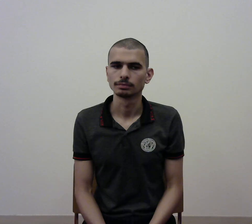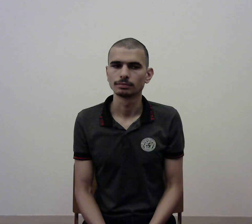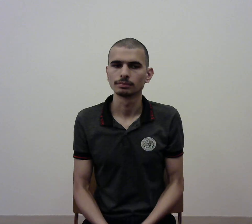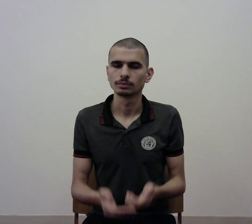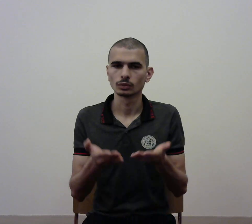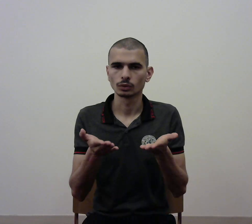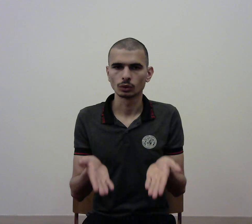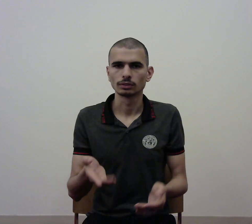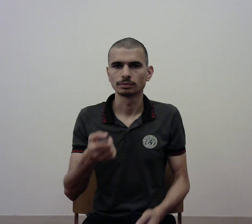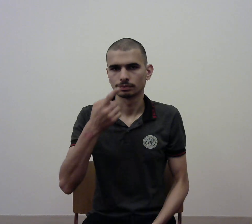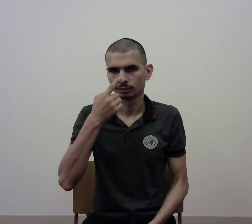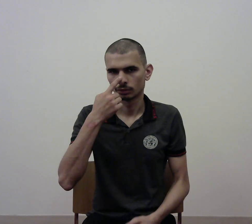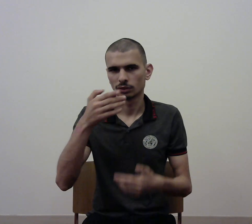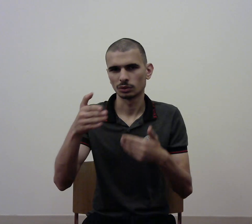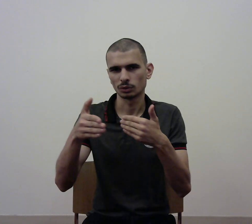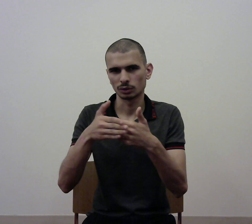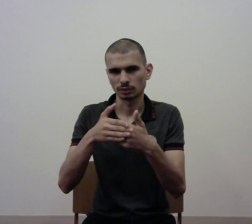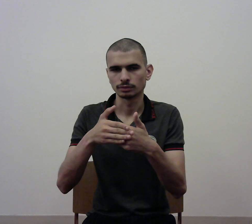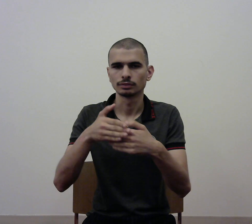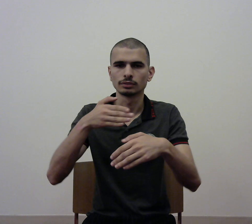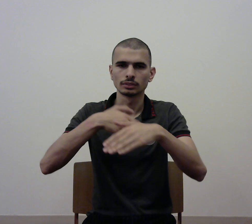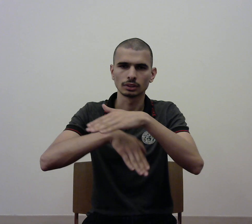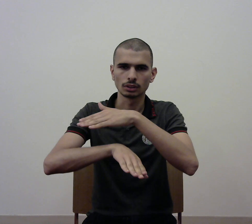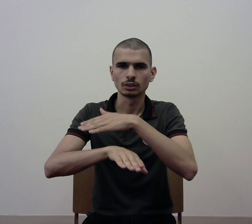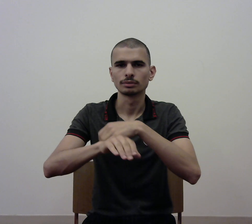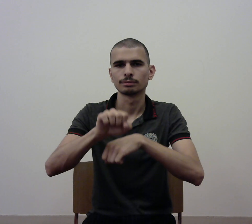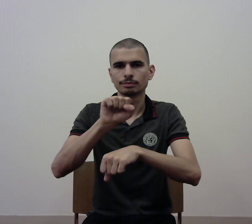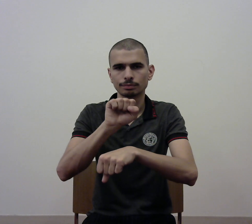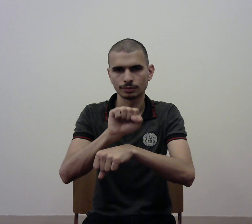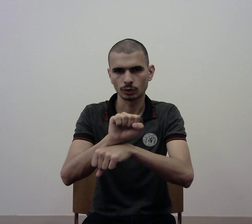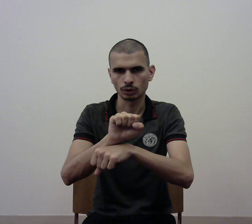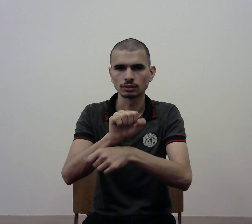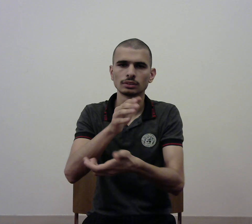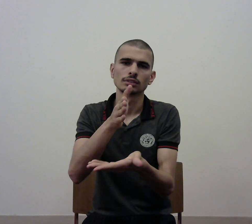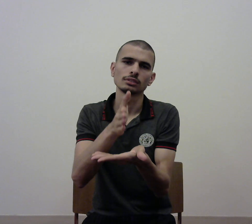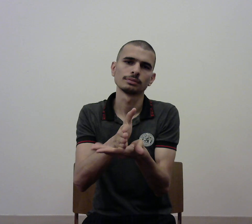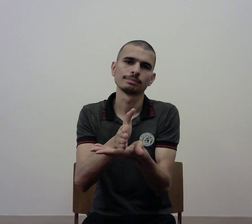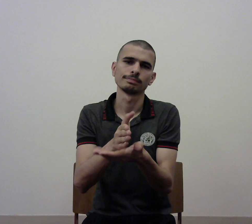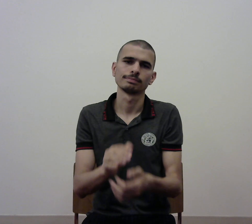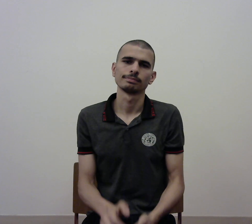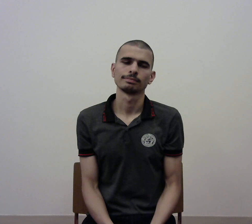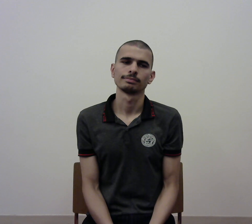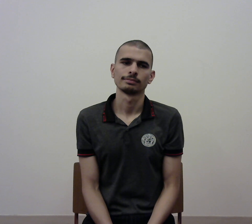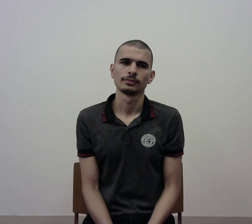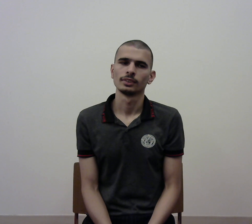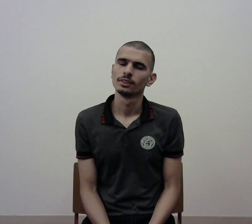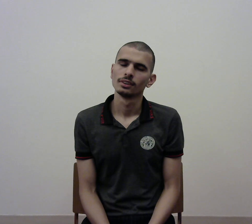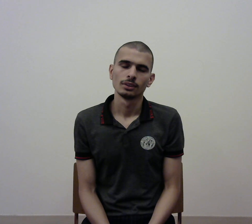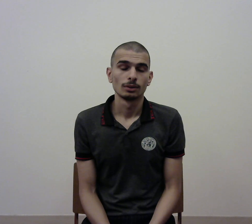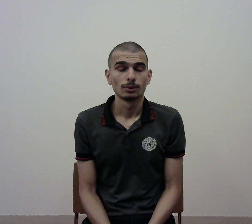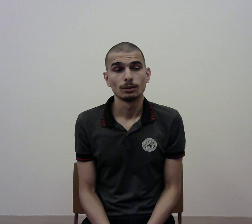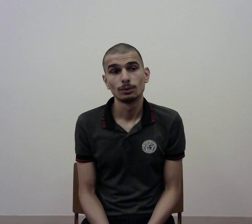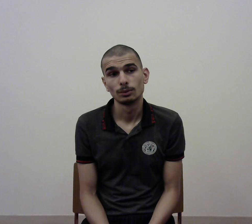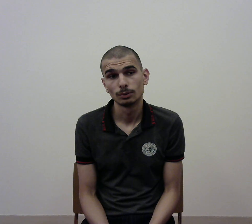Burda yaxınlıqda metro stansiyası varmı?